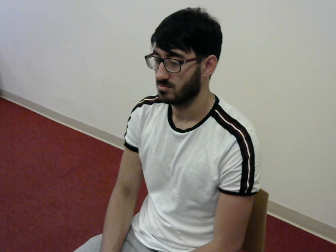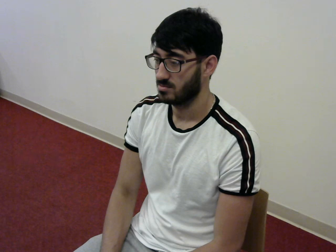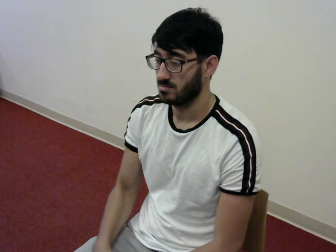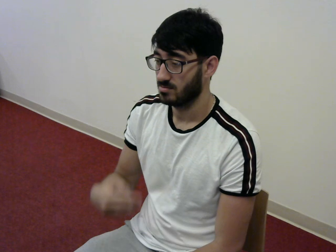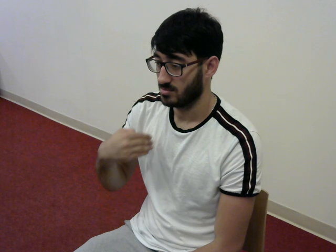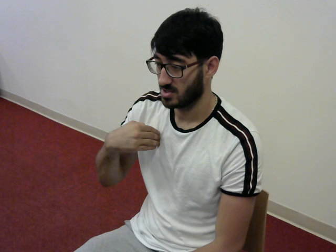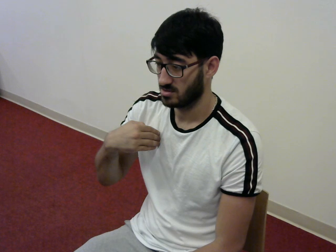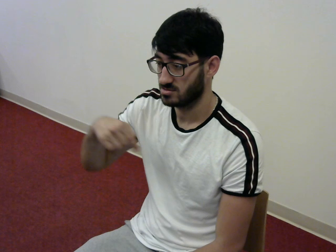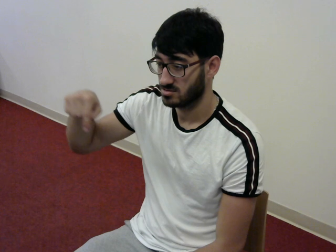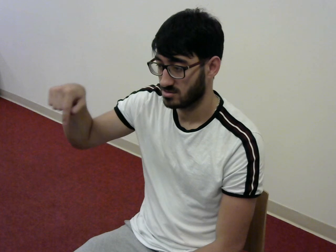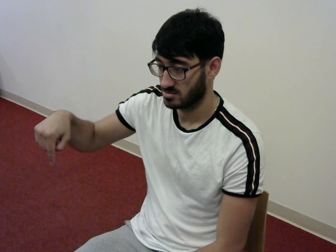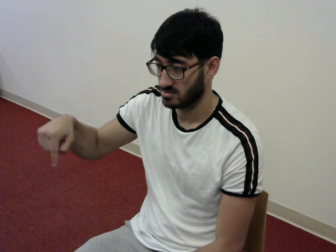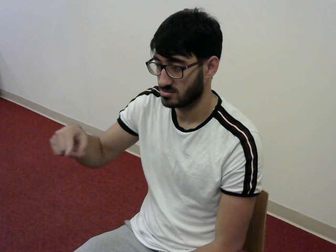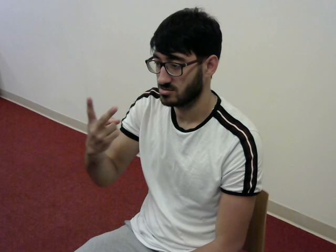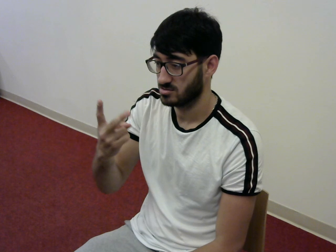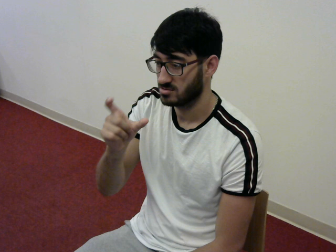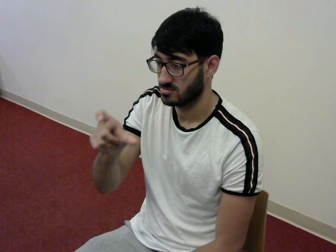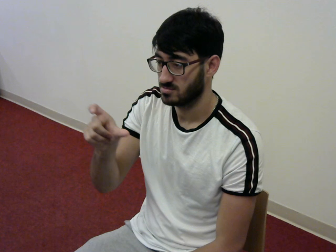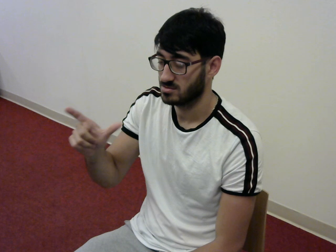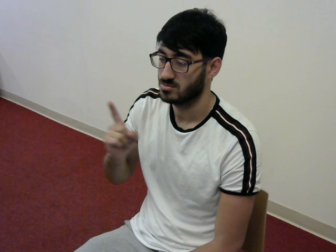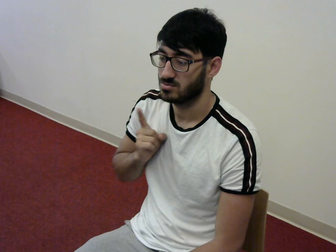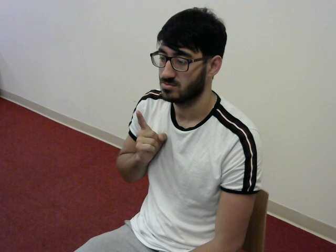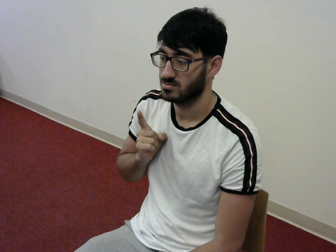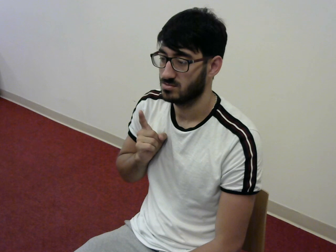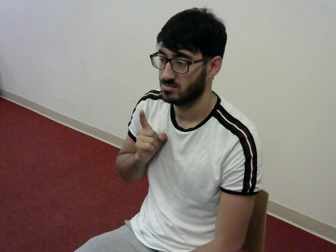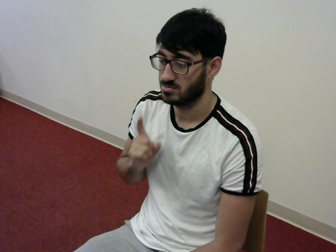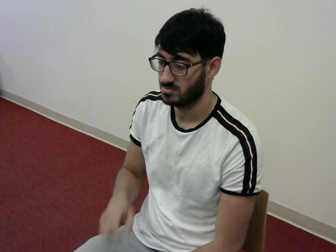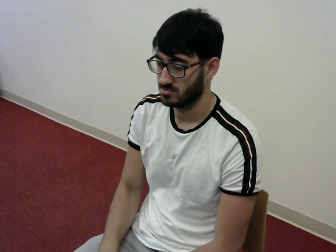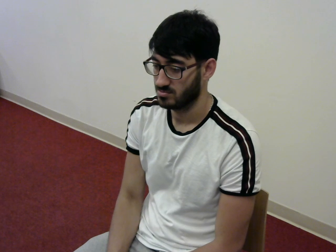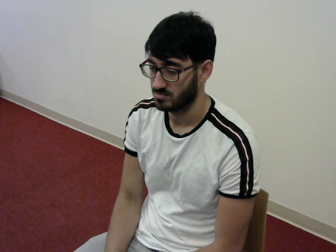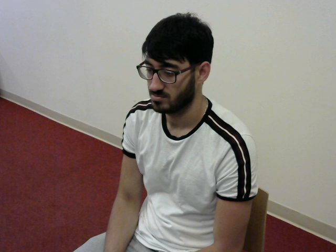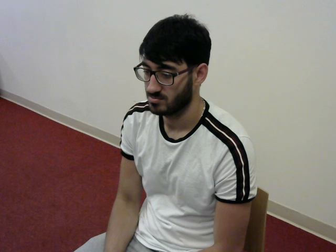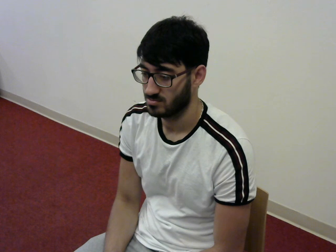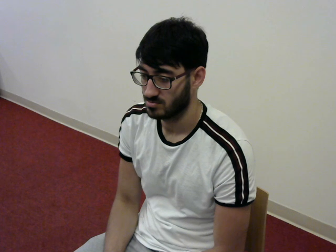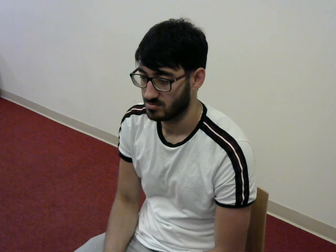Məni aşağıda 2 nəfər gözləyir